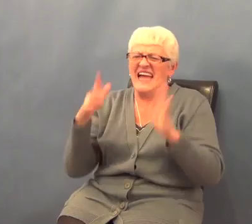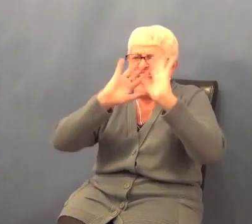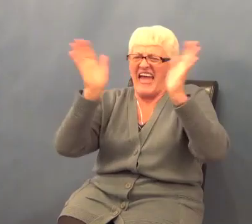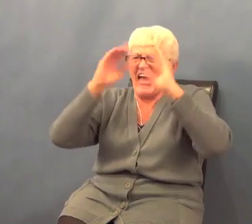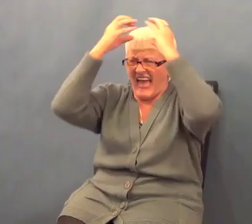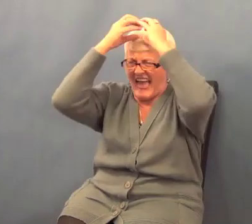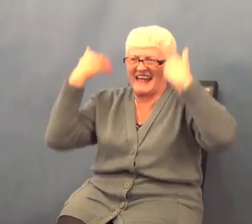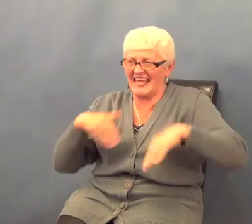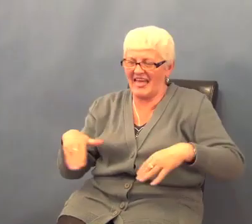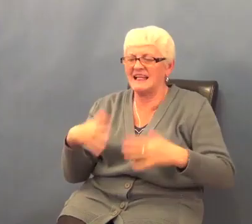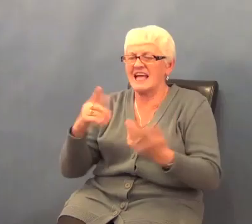Nie, nie, nie chce małego na głowie.